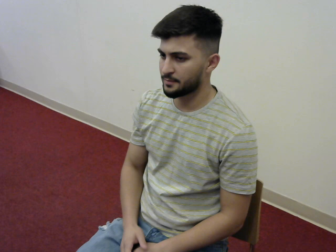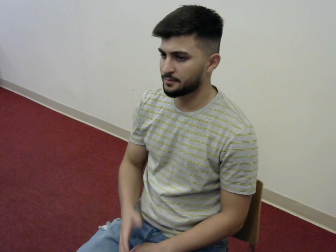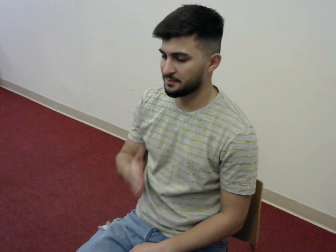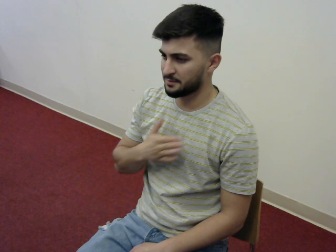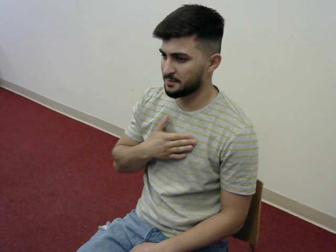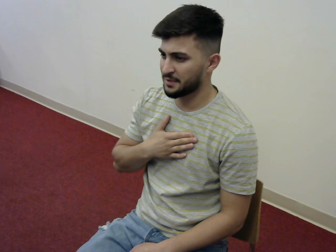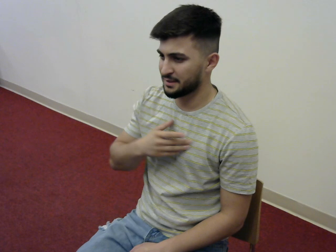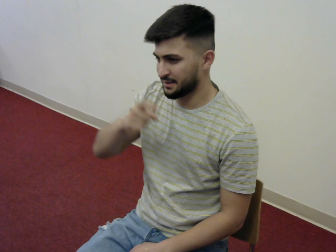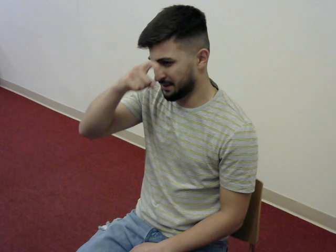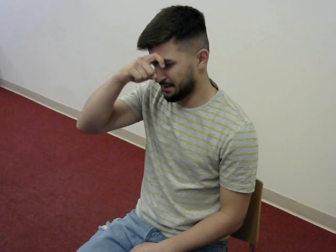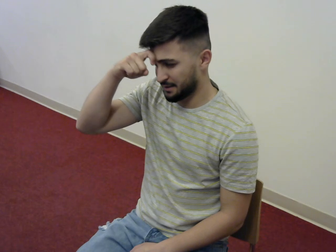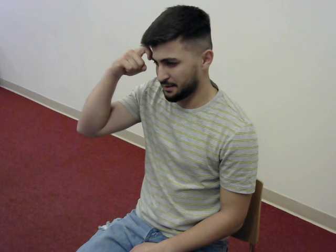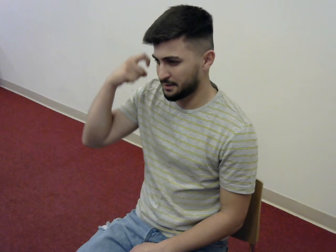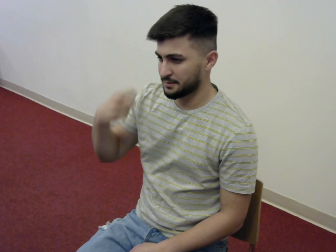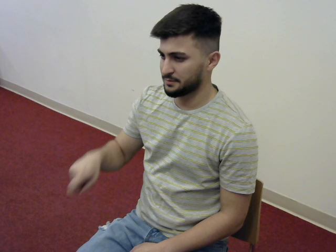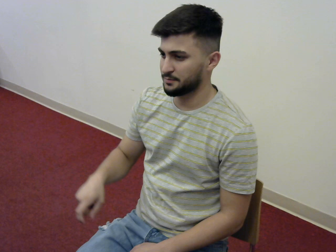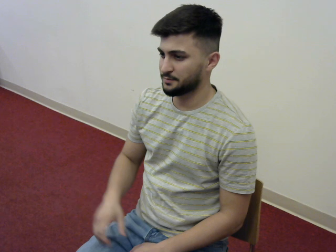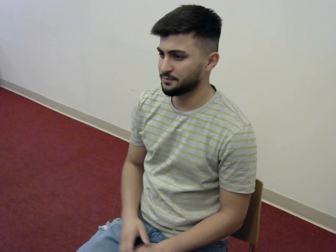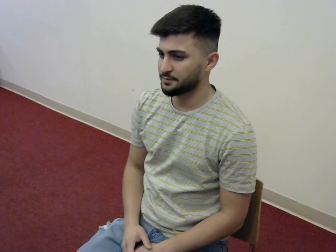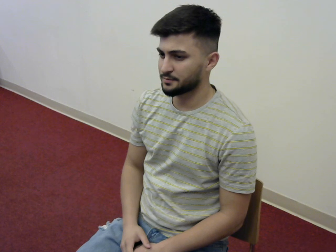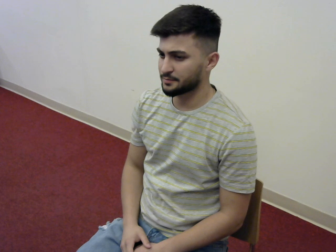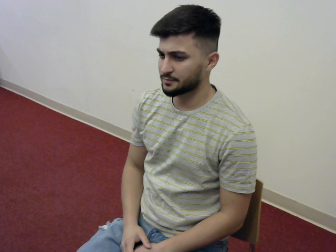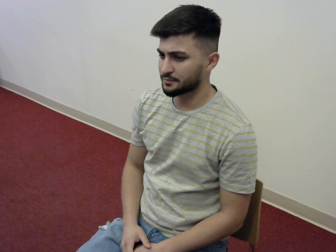Mənə istidir